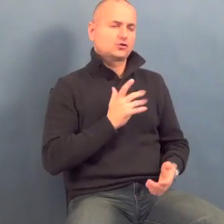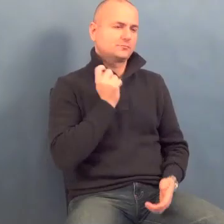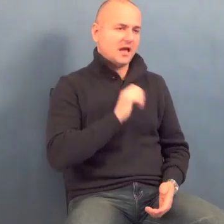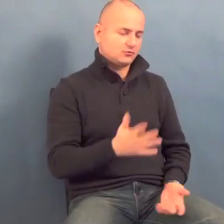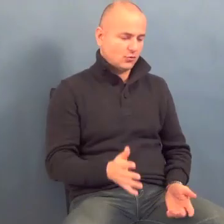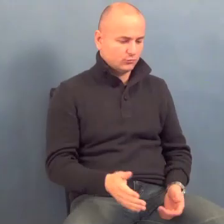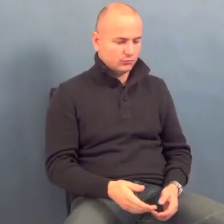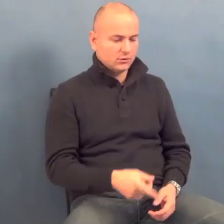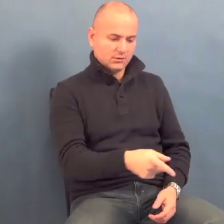To grozi śmiercią.